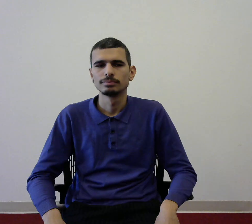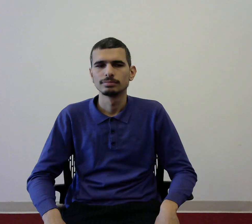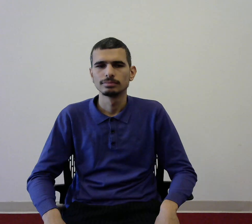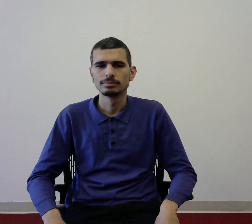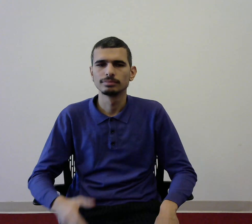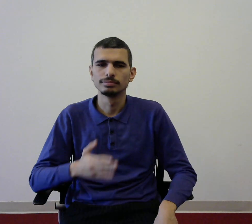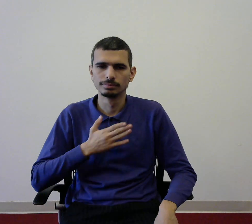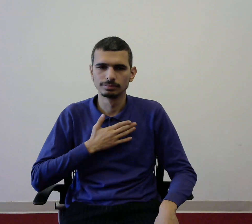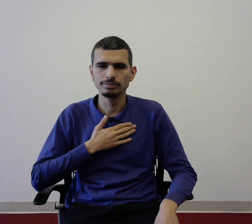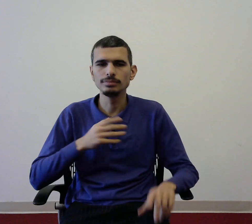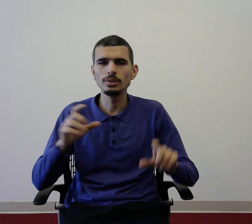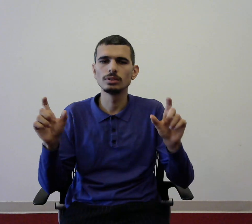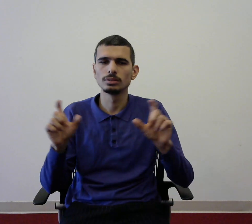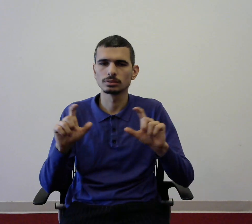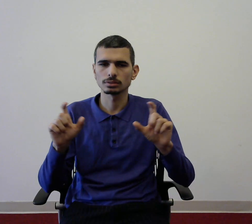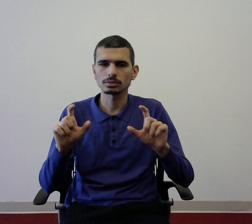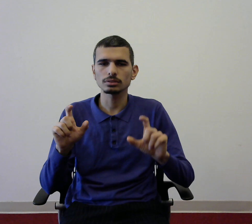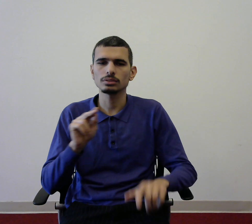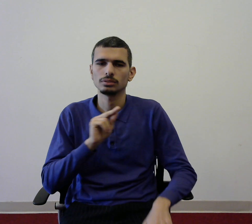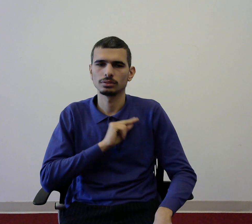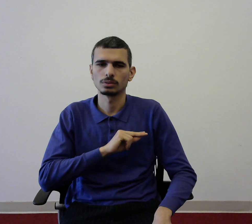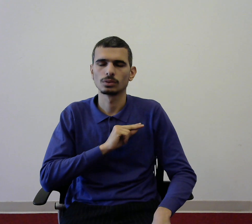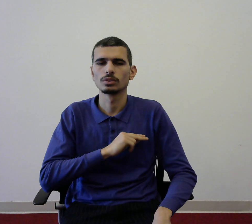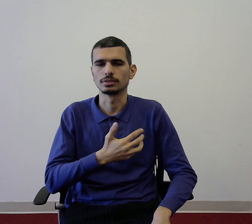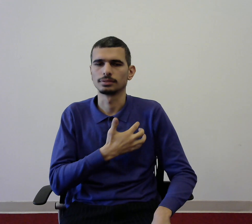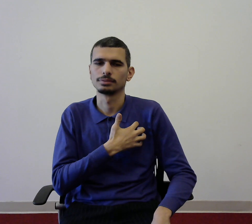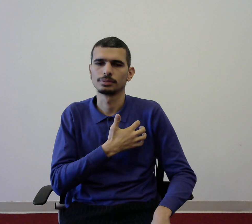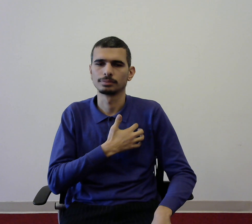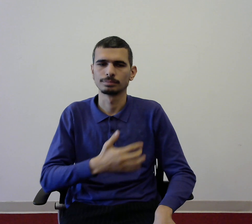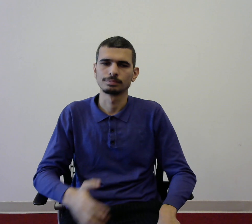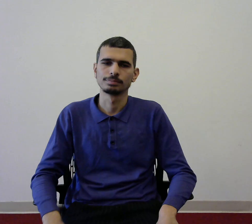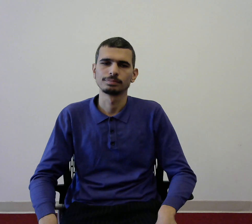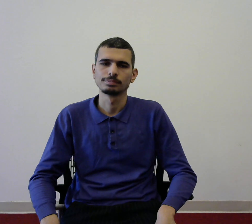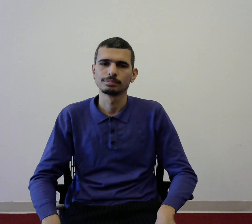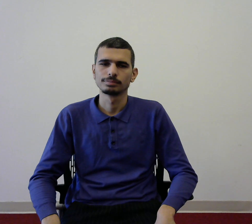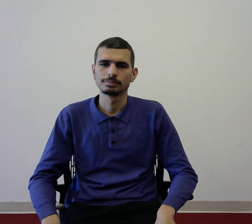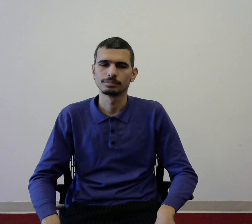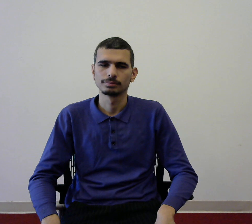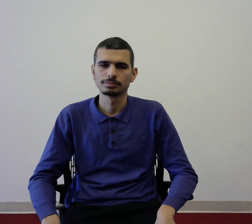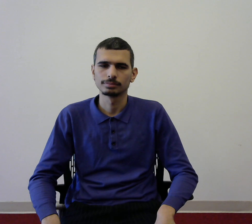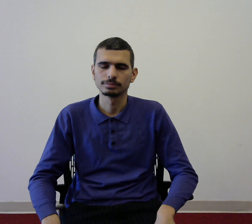Mən marketdə işləmək istəyirəm